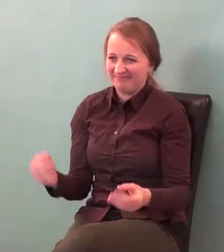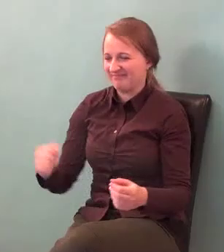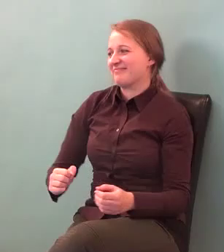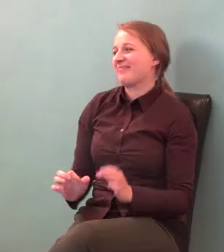Bomba.